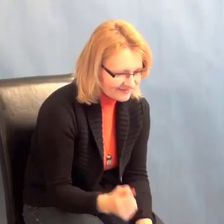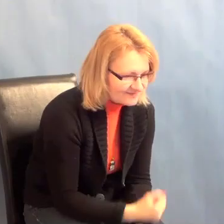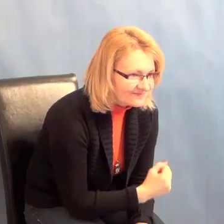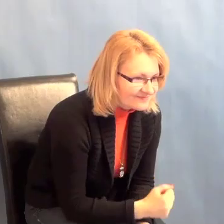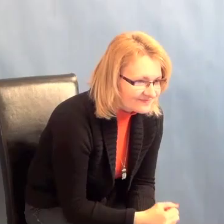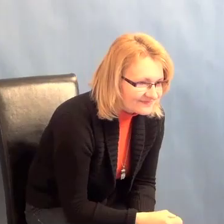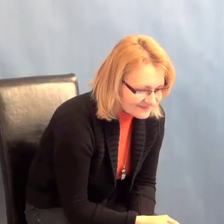Kurcze, nie uda się.